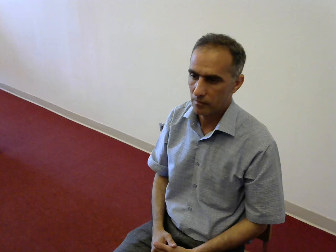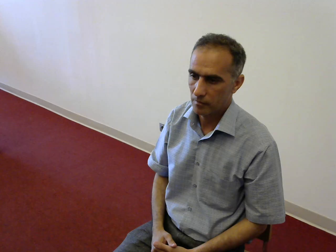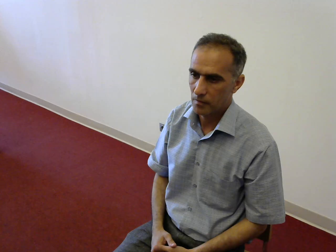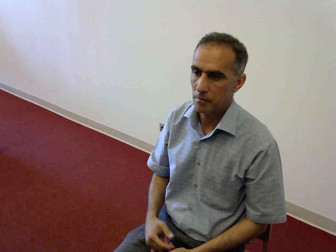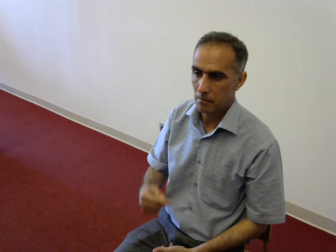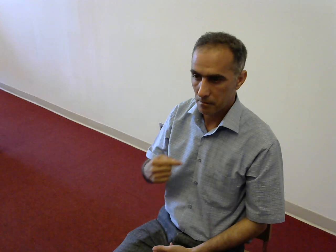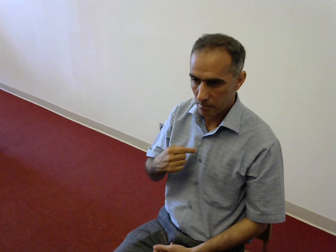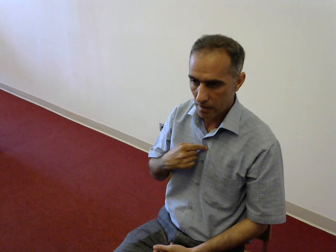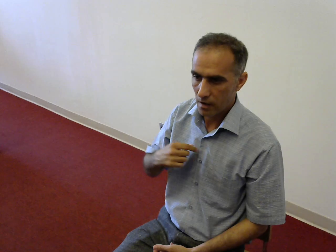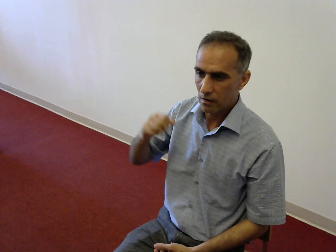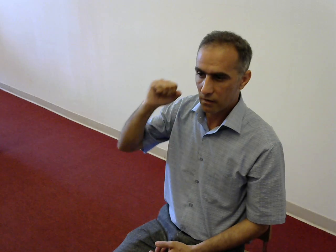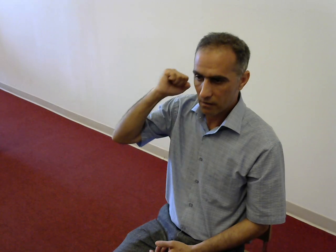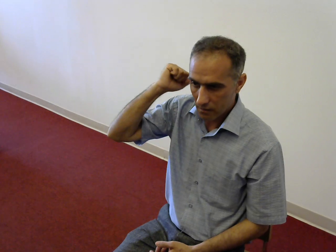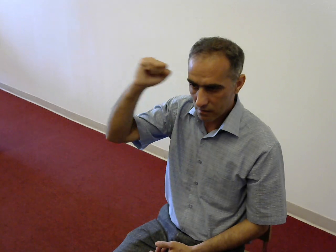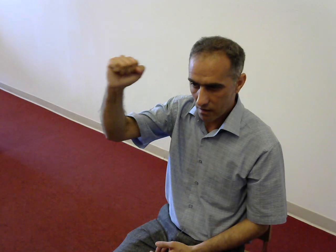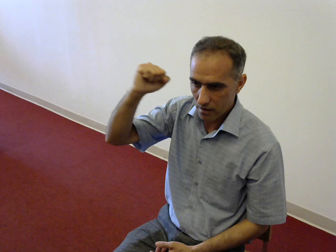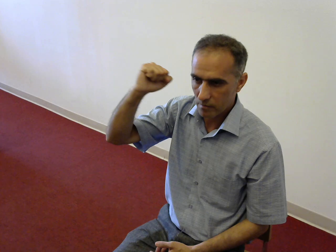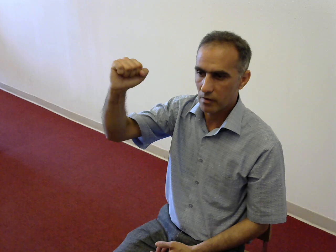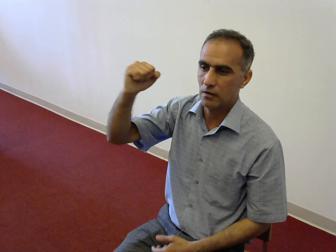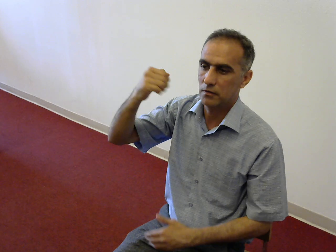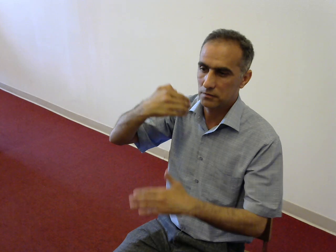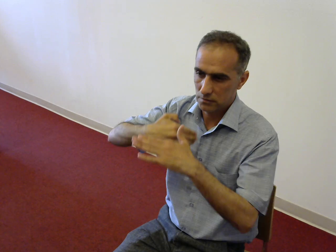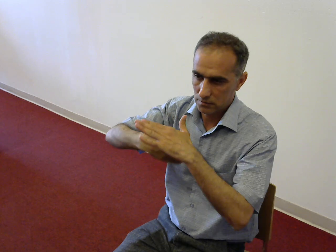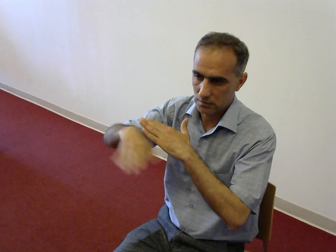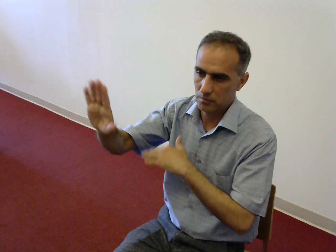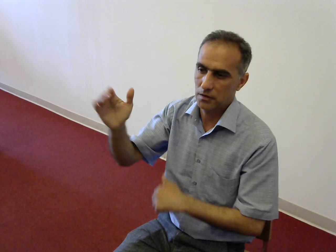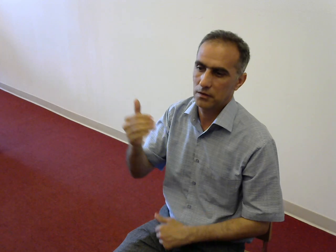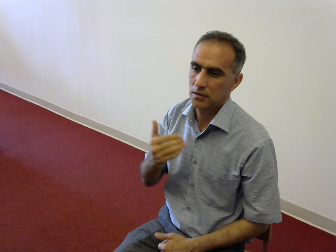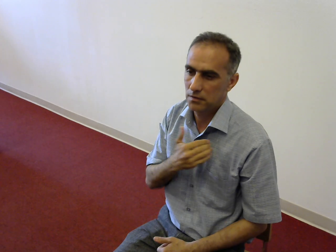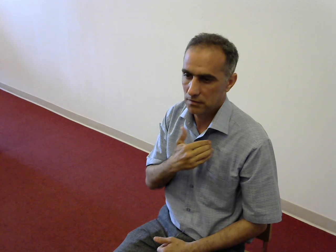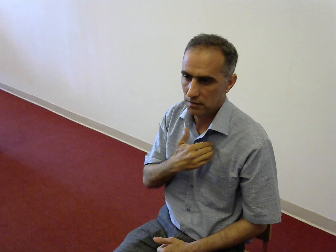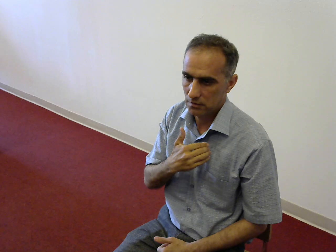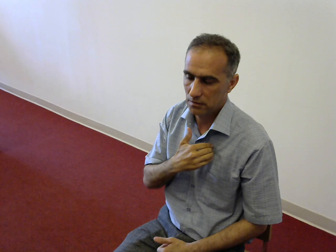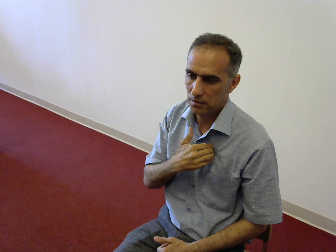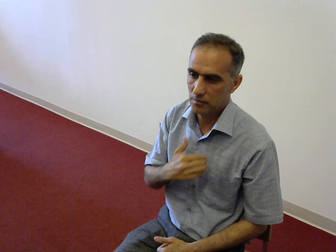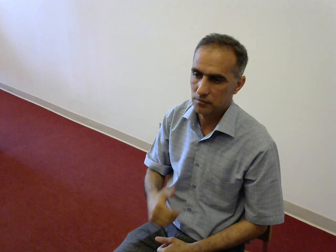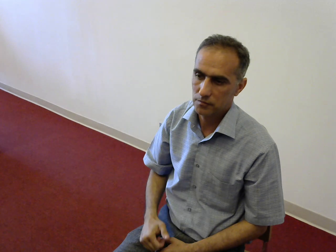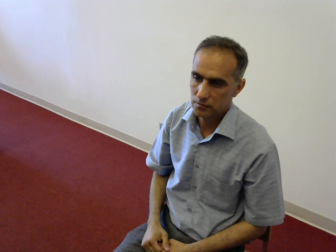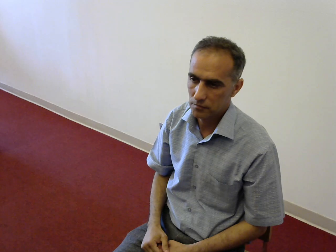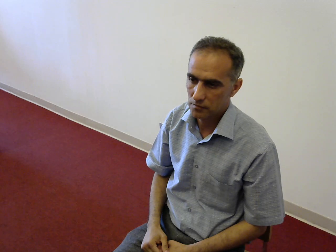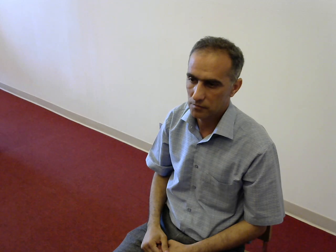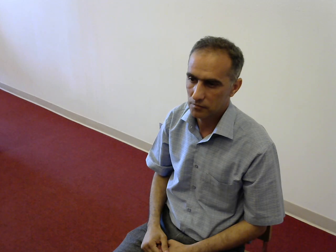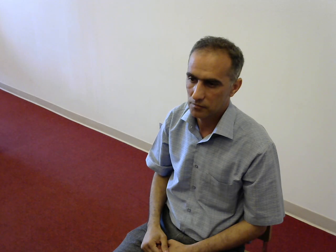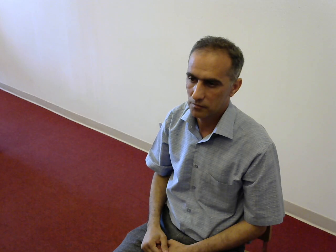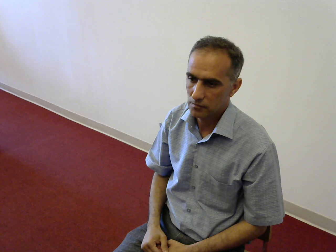Mən Qarabağa getmək istəyirəm